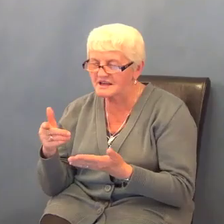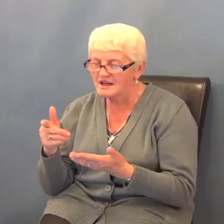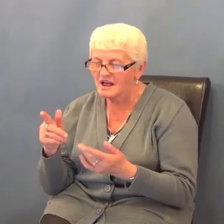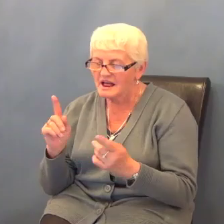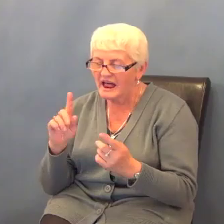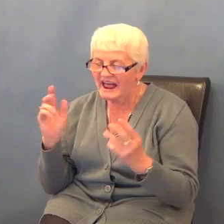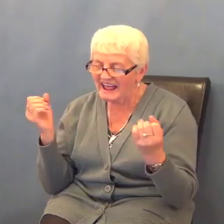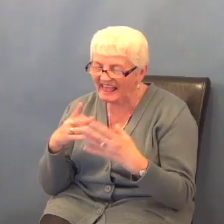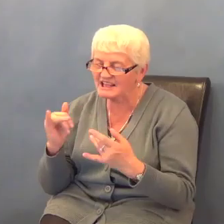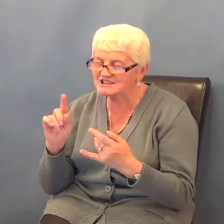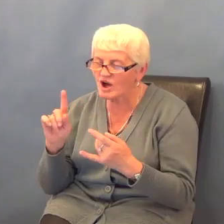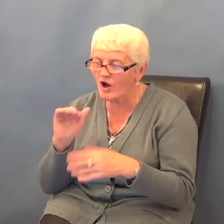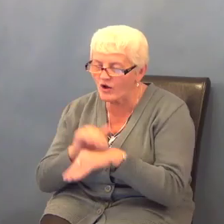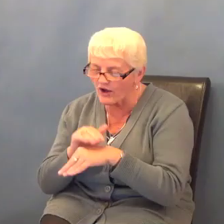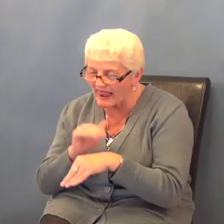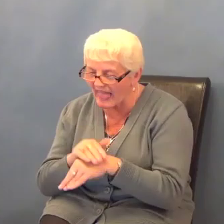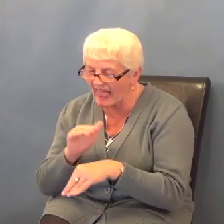Do kina z kolegą.